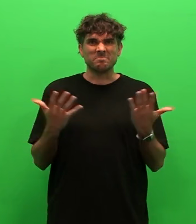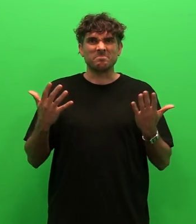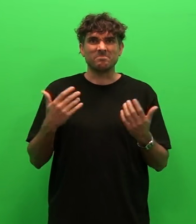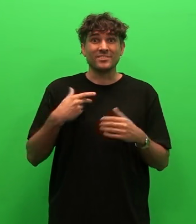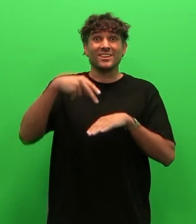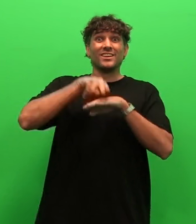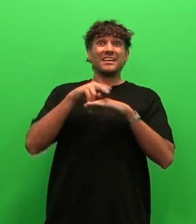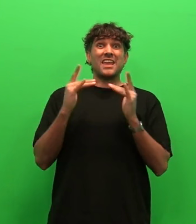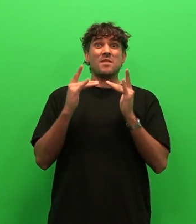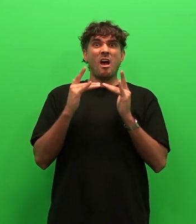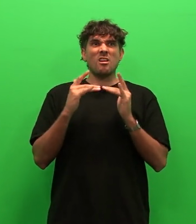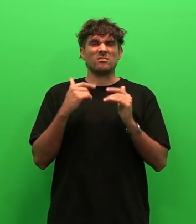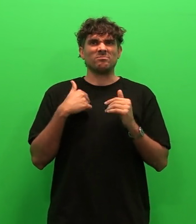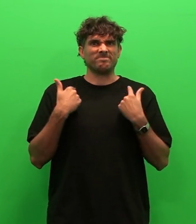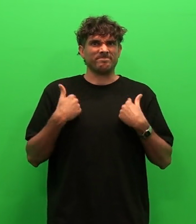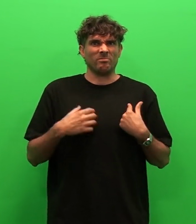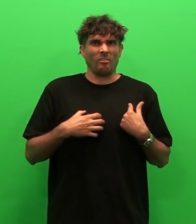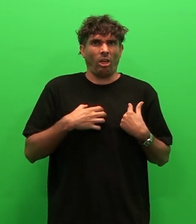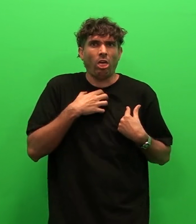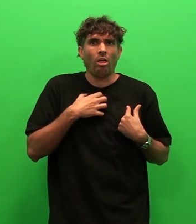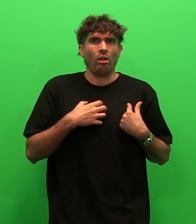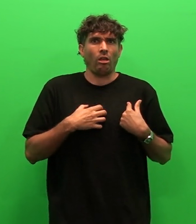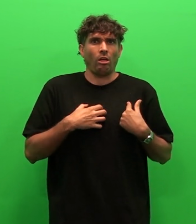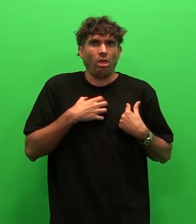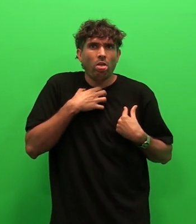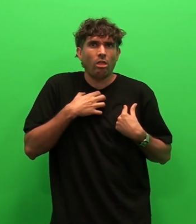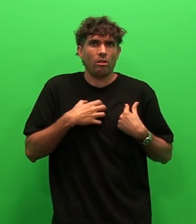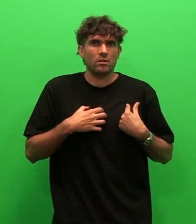Quan estic estirat al llit sento que em puja.